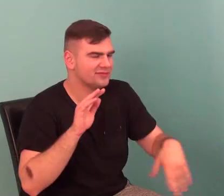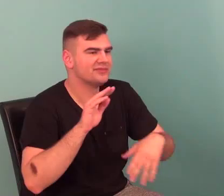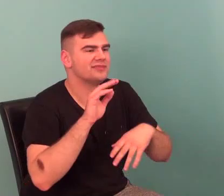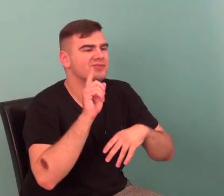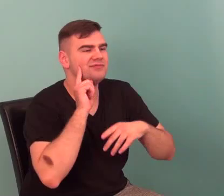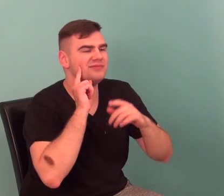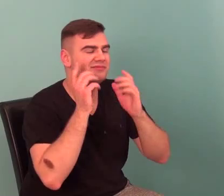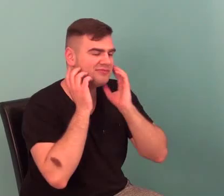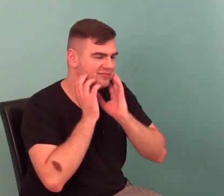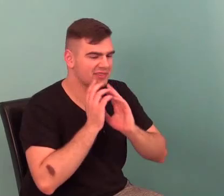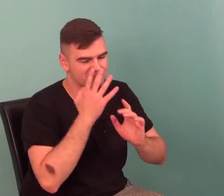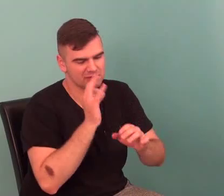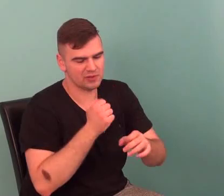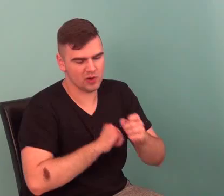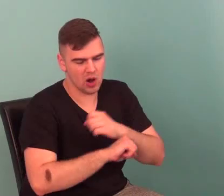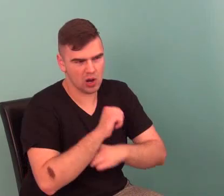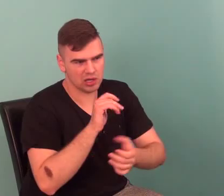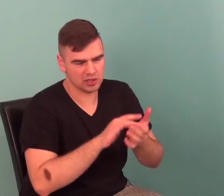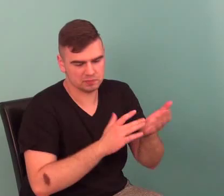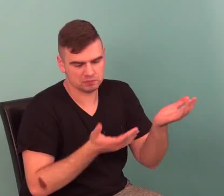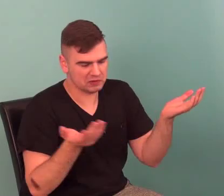Mężczyzna z brodą, chyba we Włoszech, nie wiem.